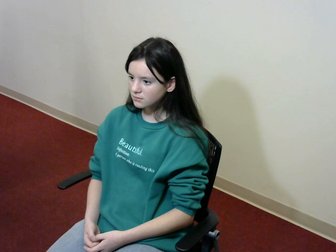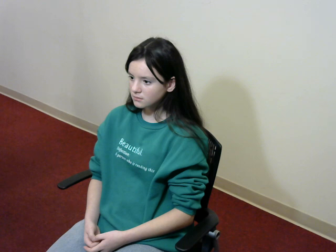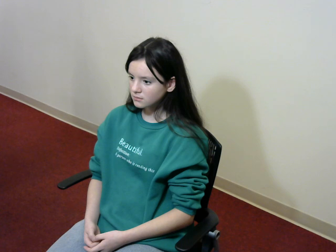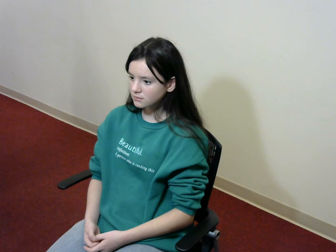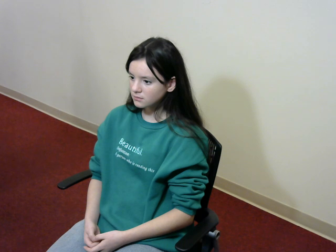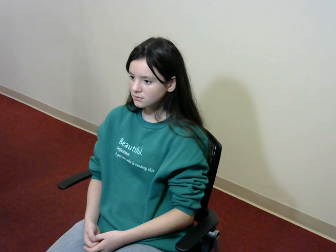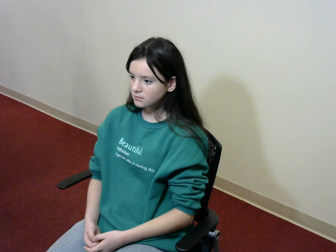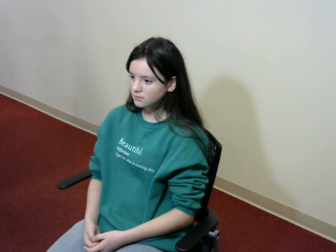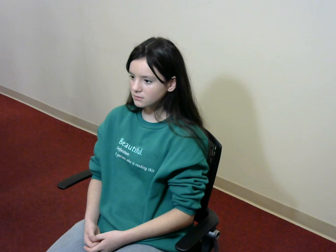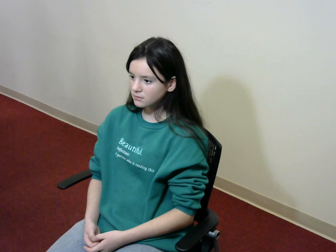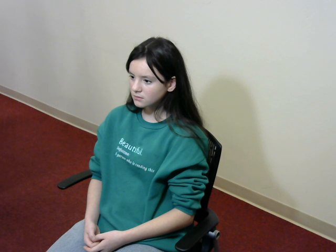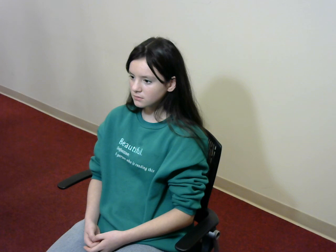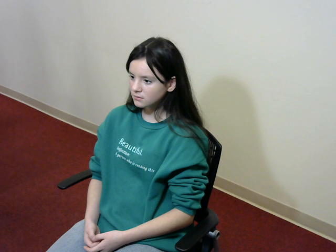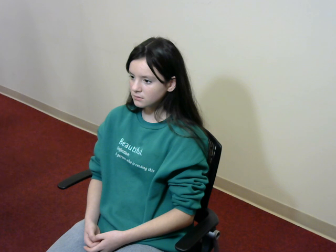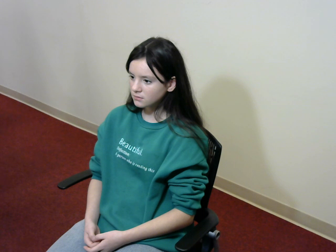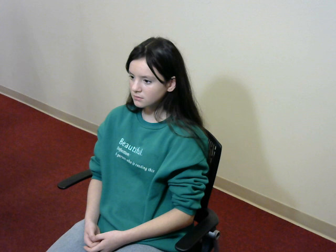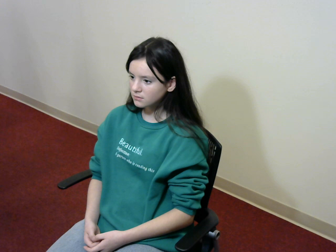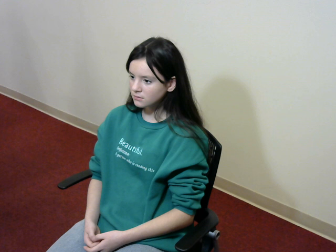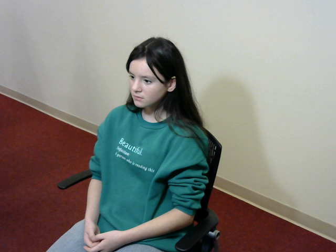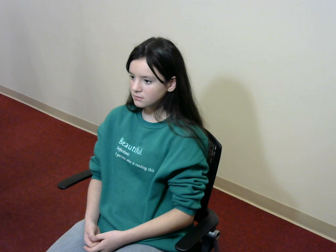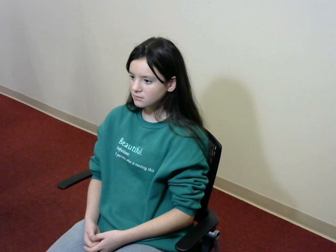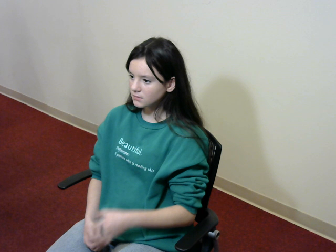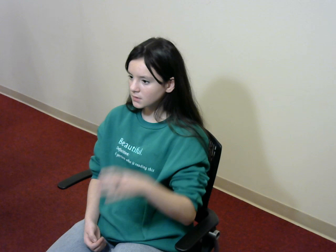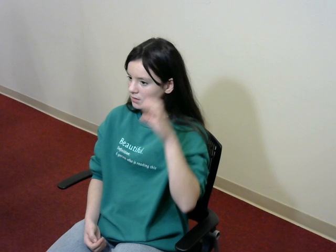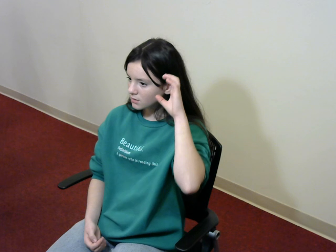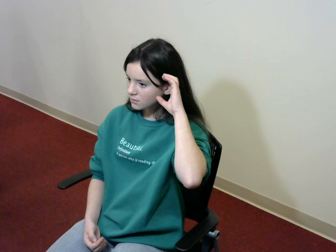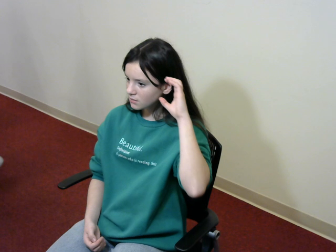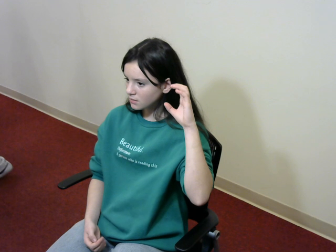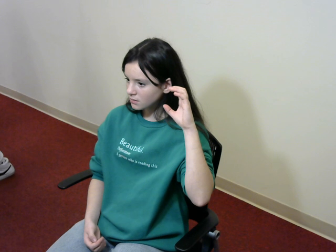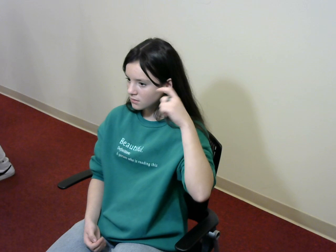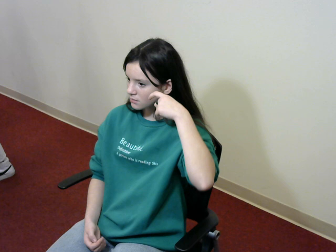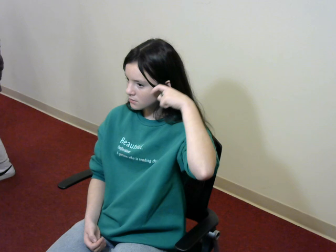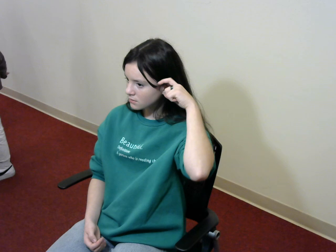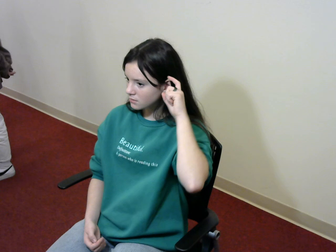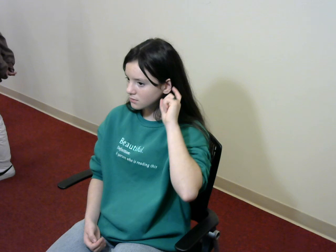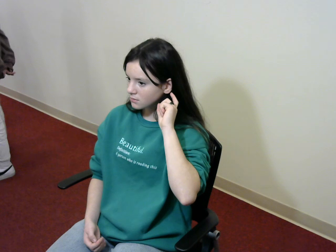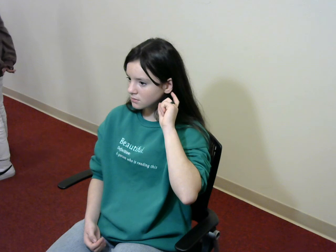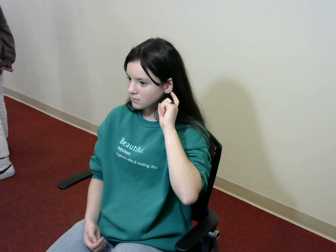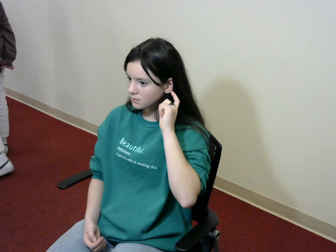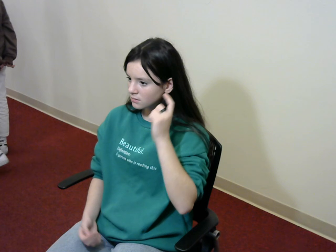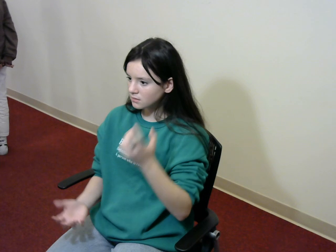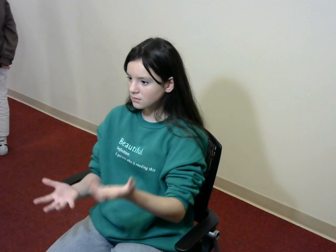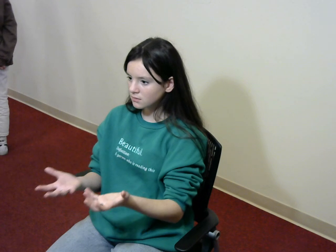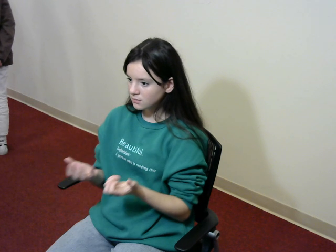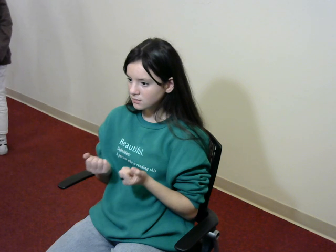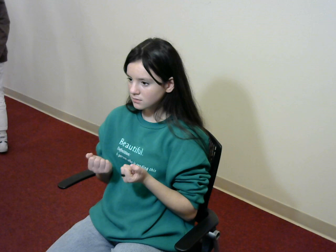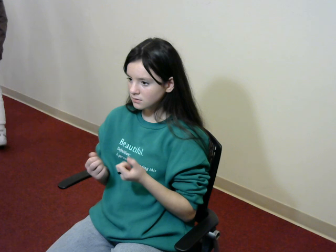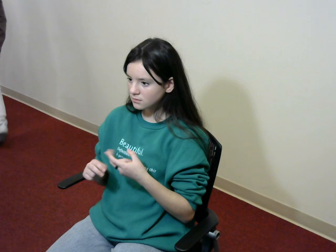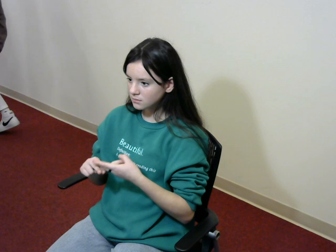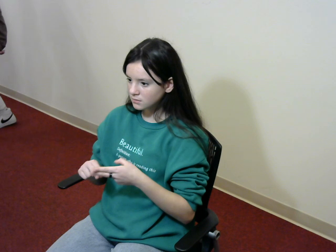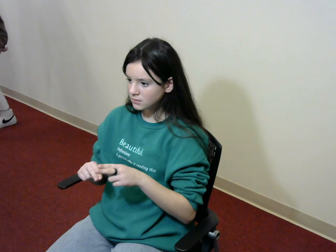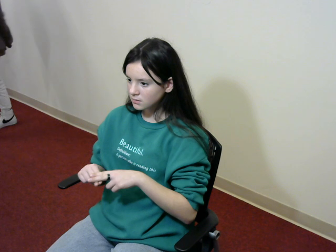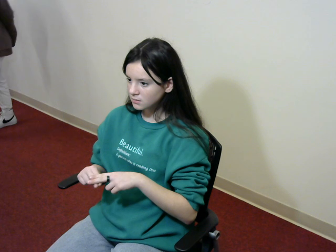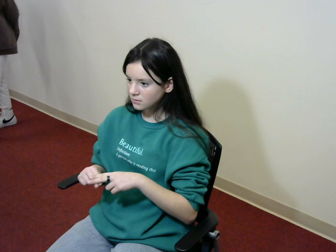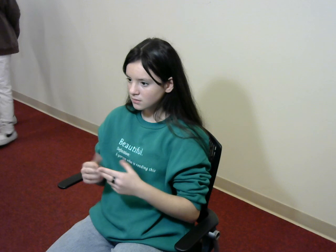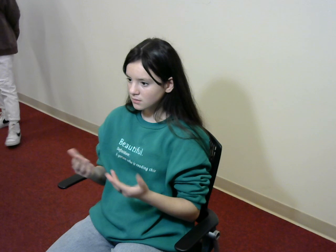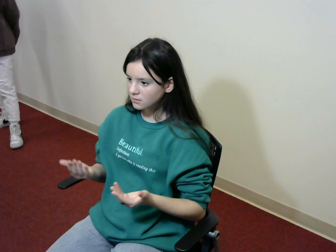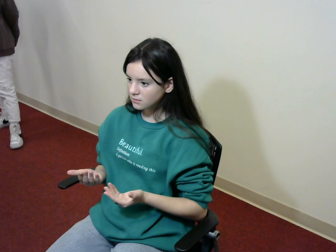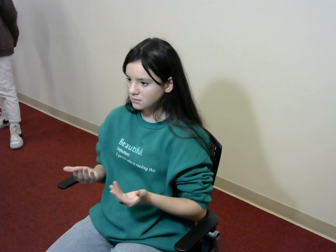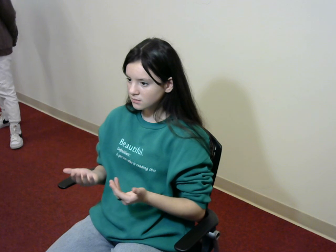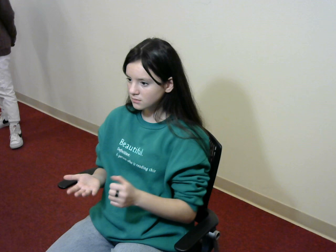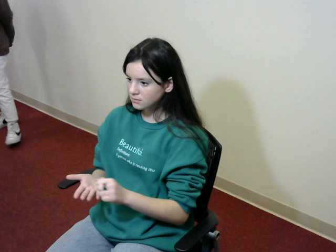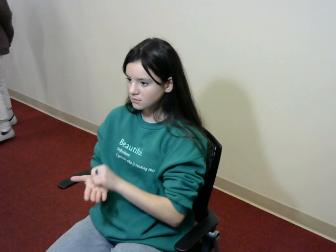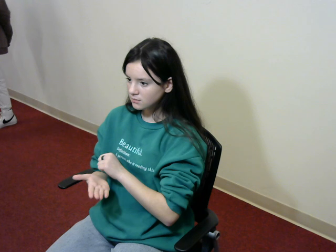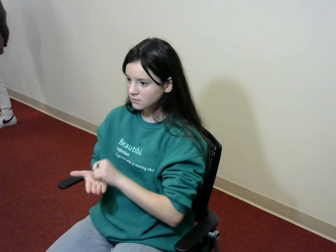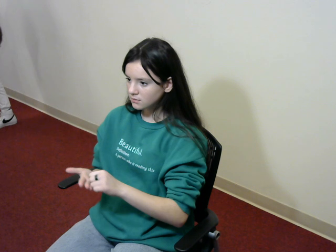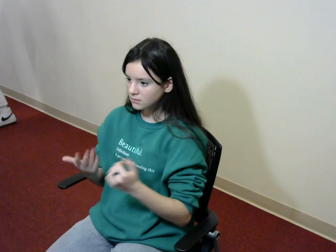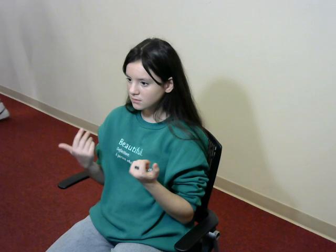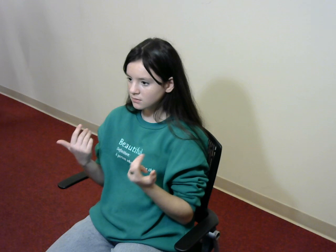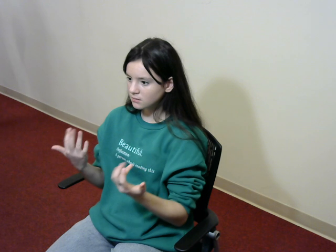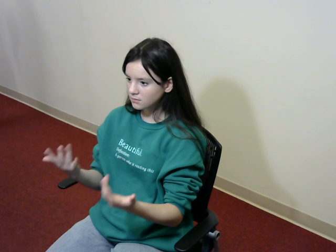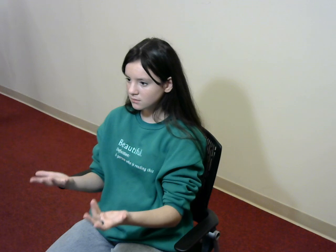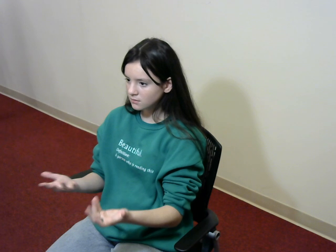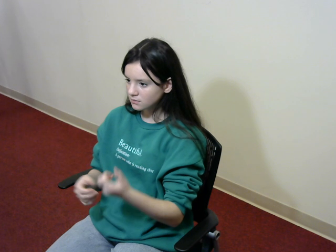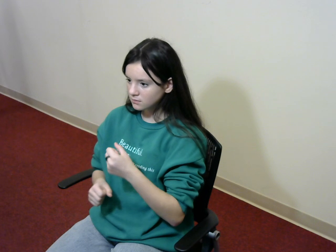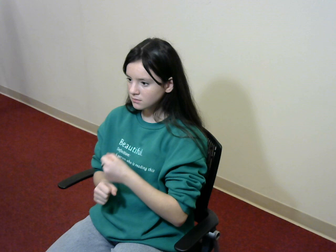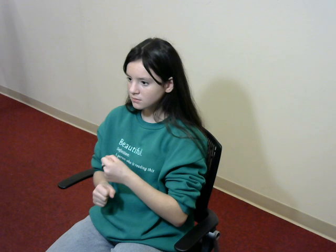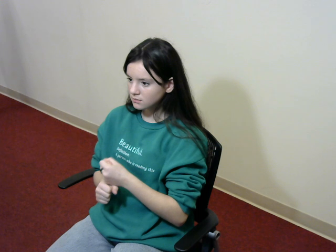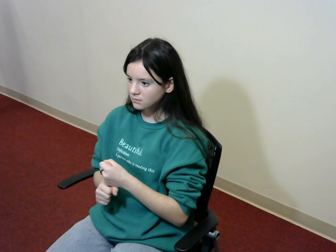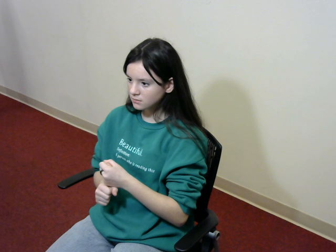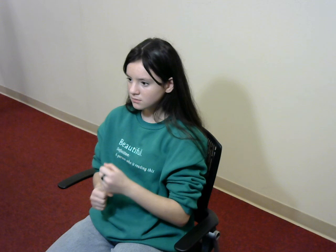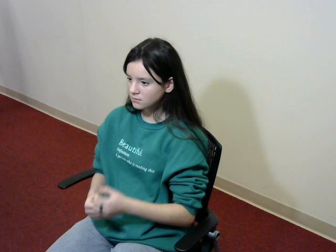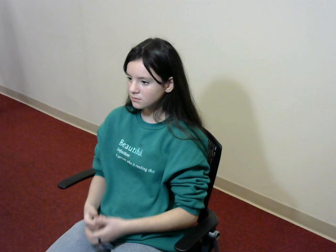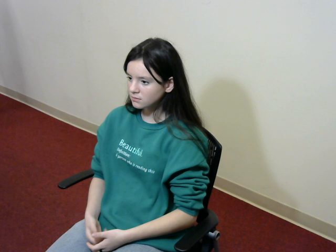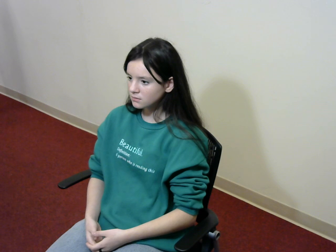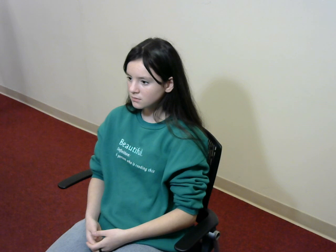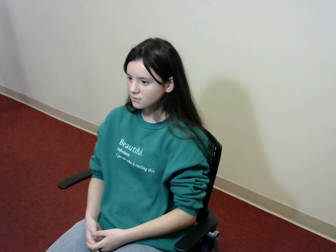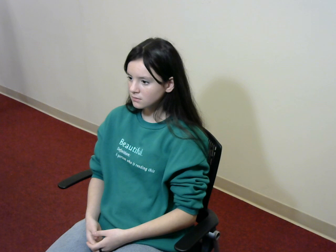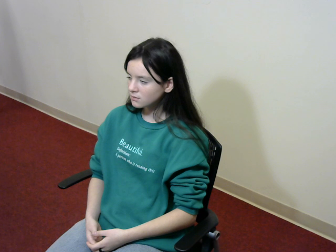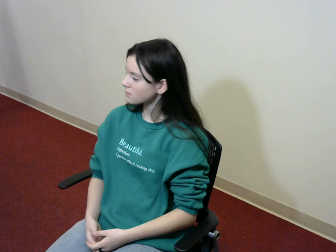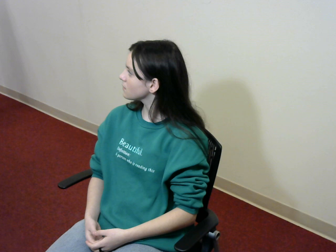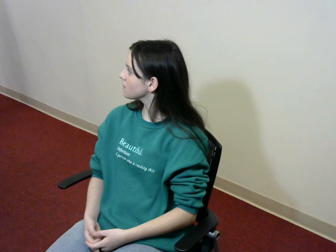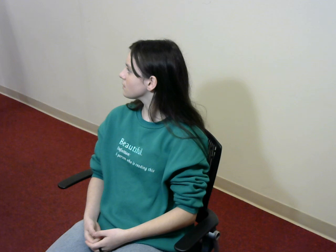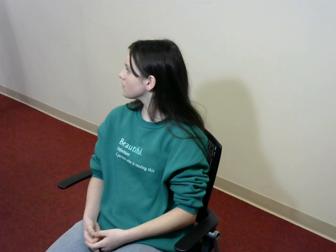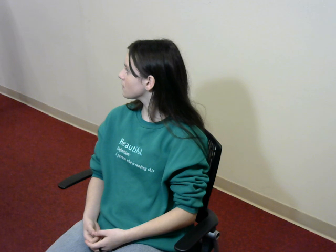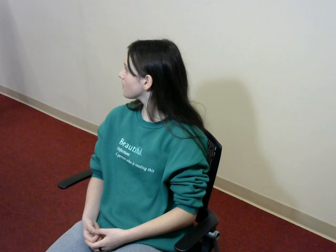Eşitmə aparatı alınması üçün hansı sənədlər tələb edilir?